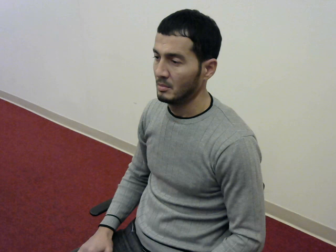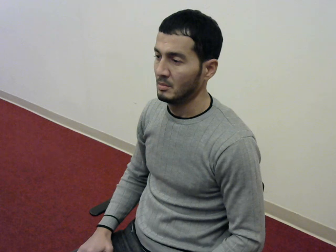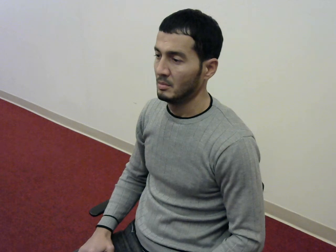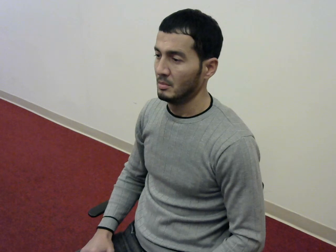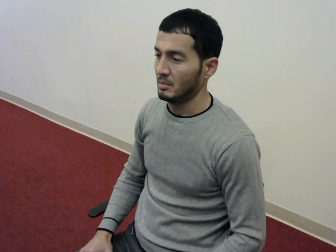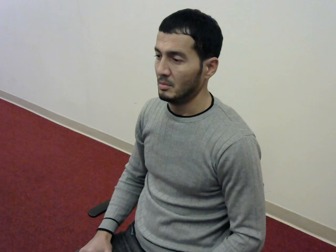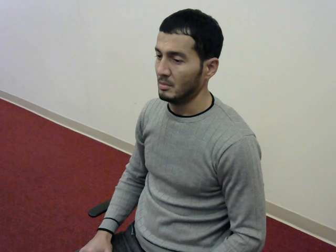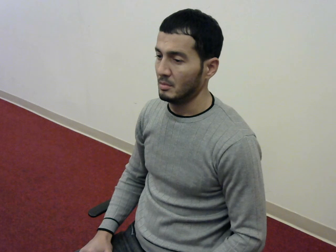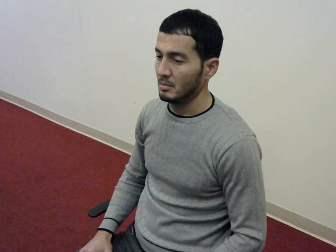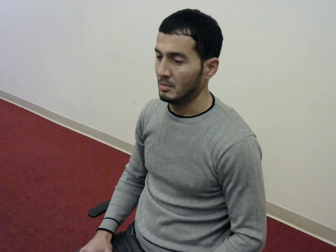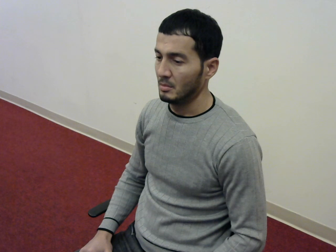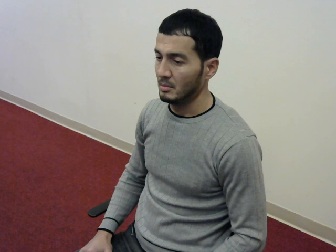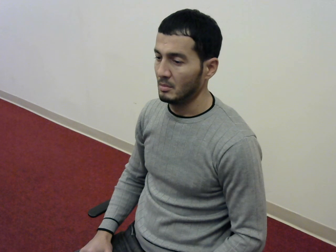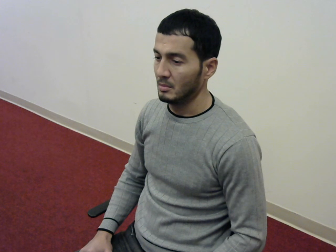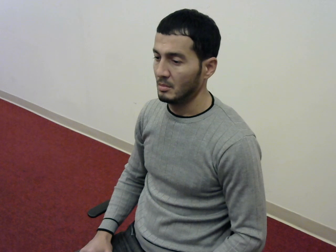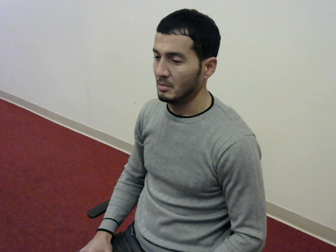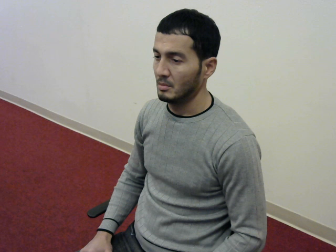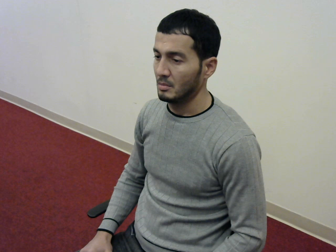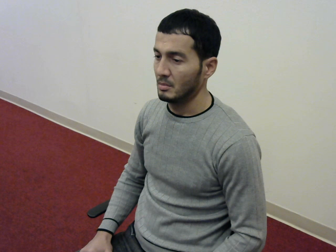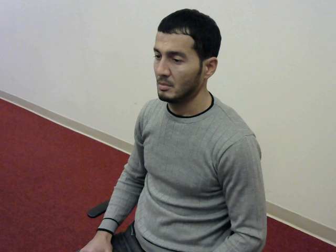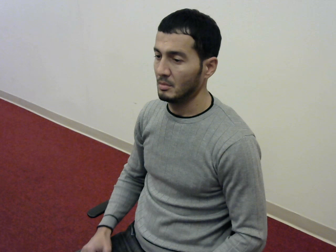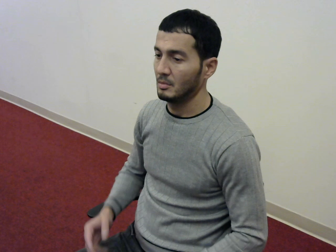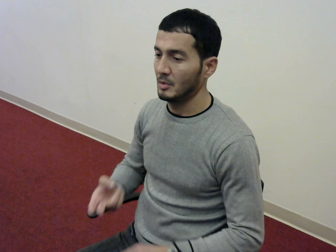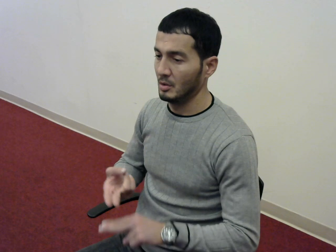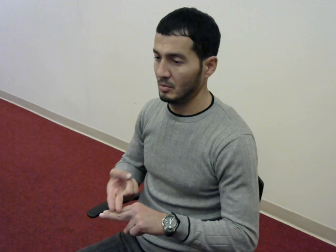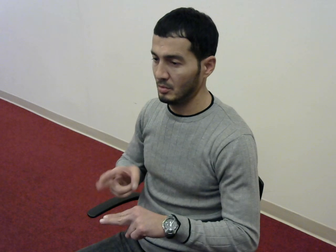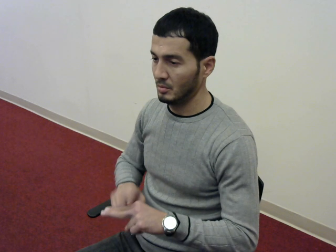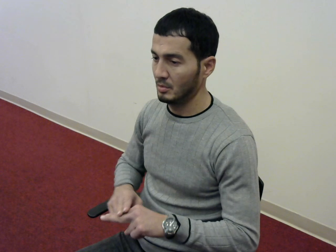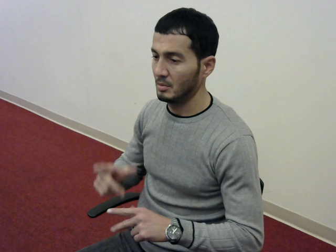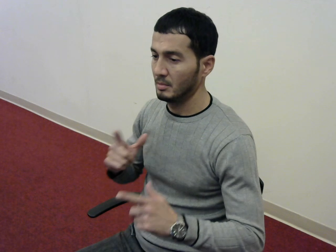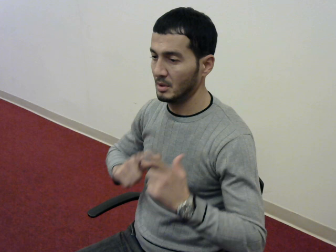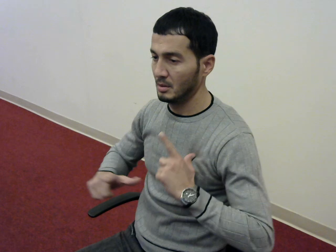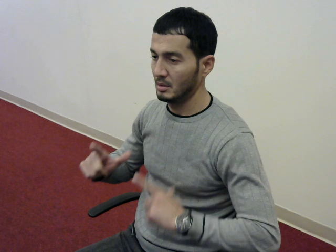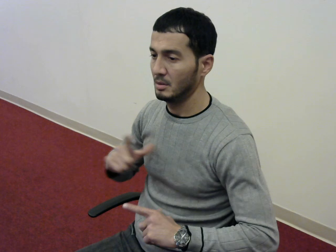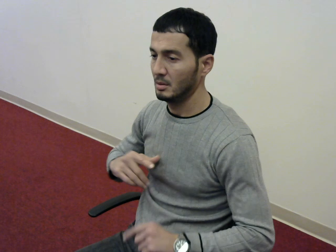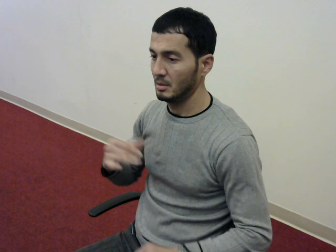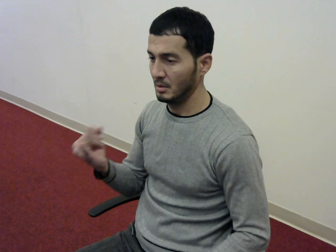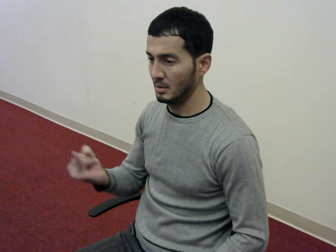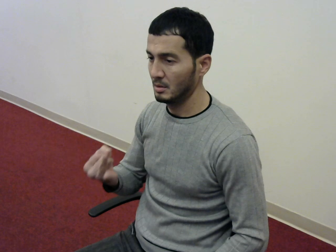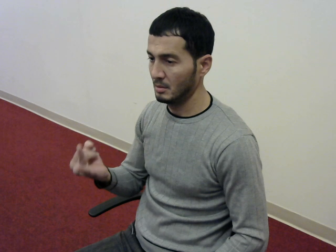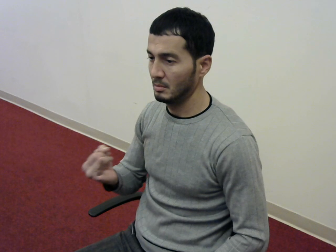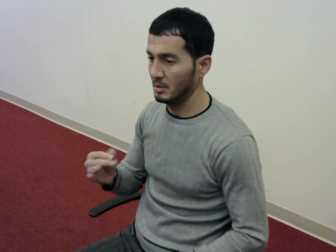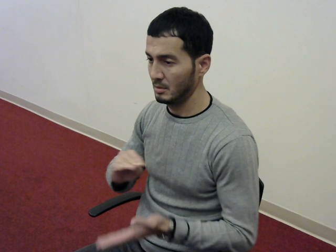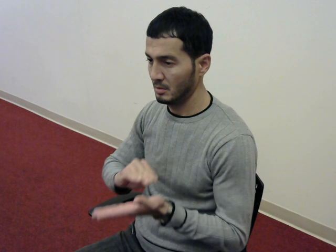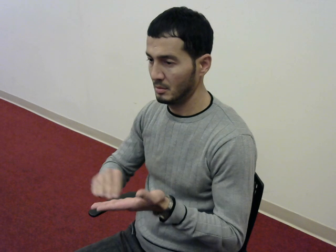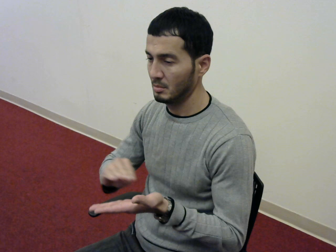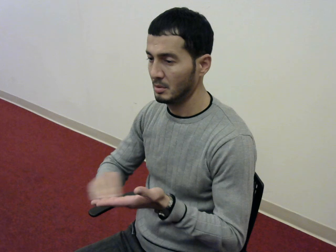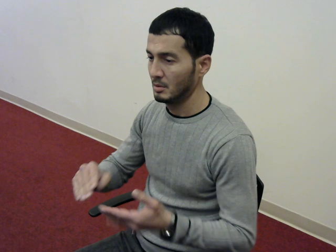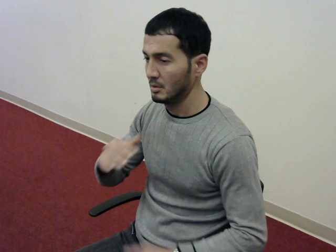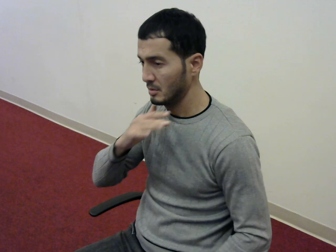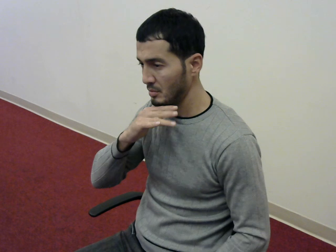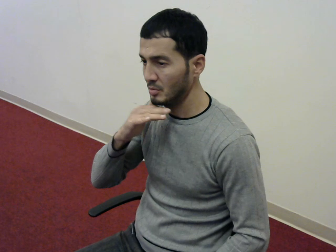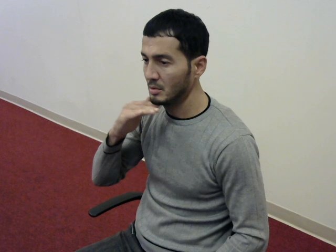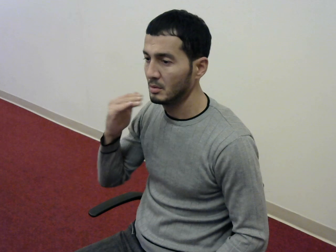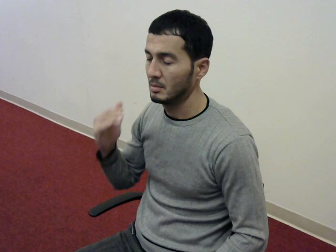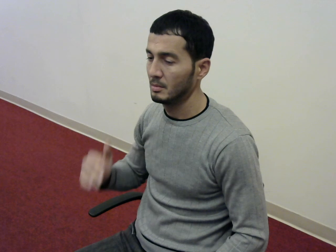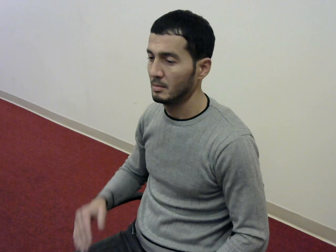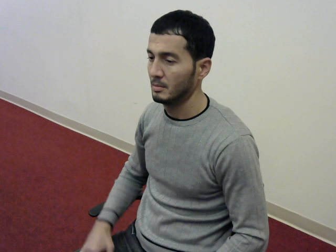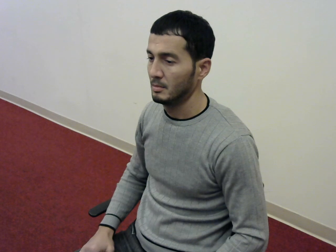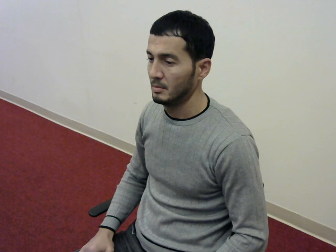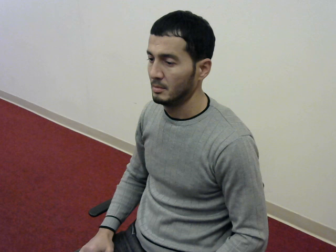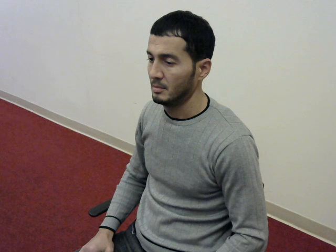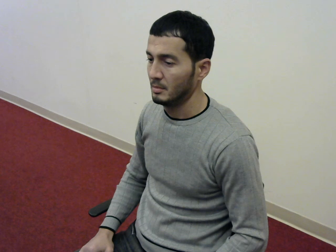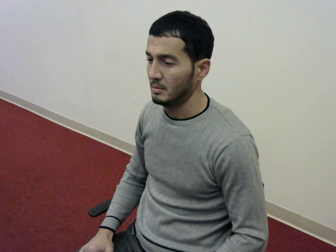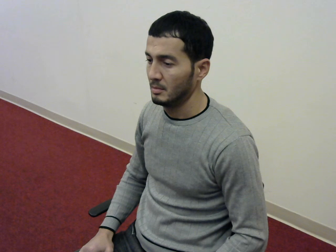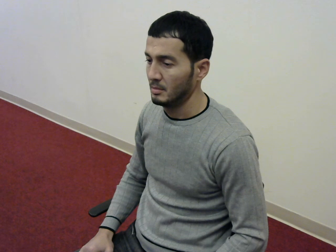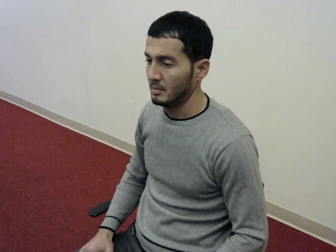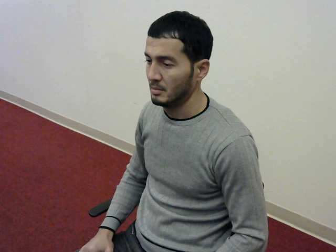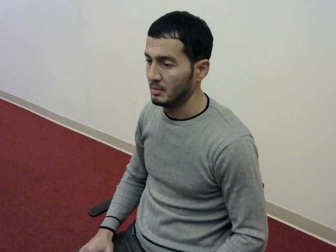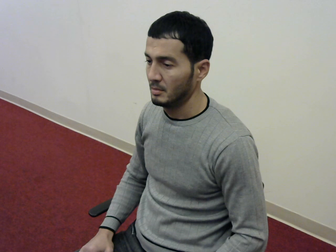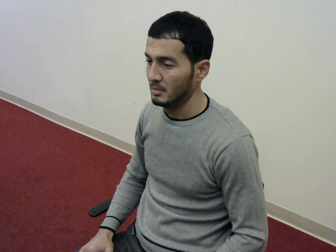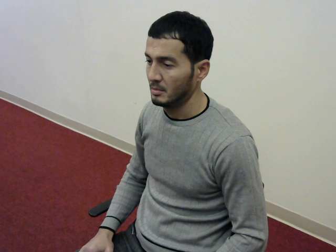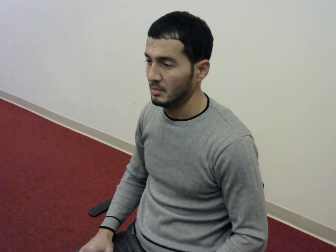Bu müəllimin maraqlı yazıları çoxdur